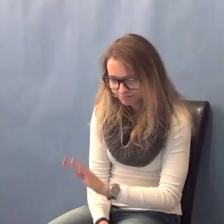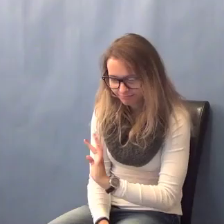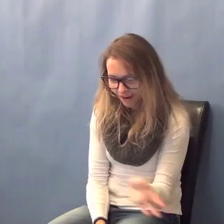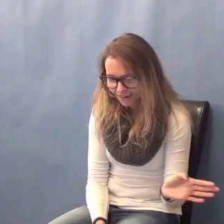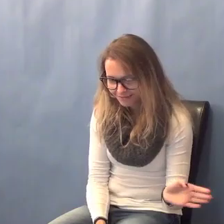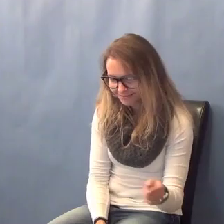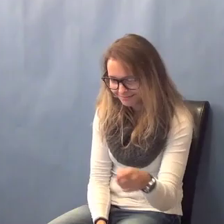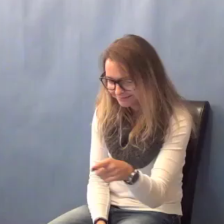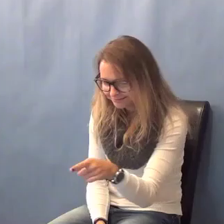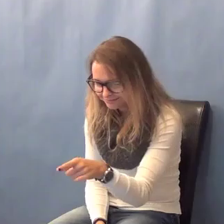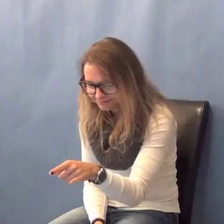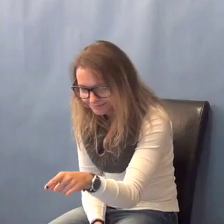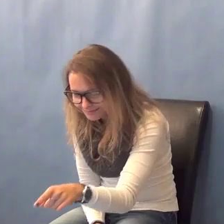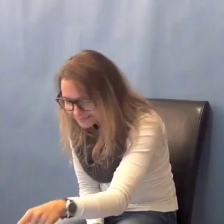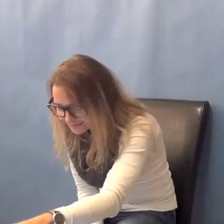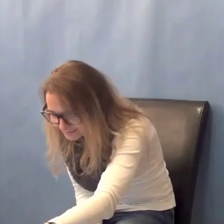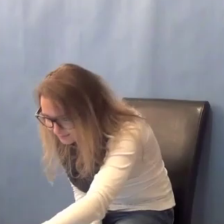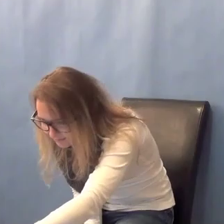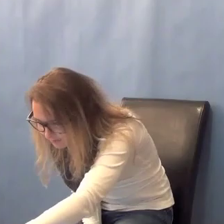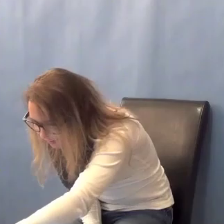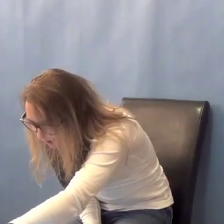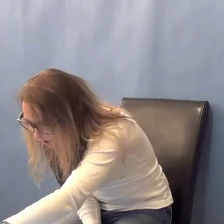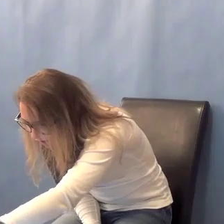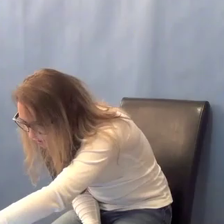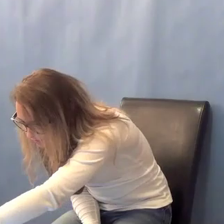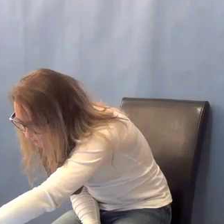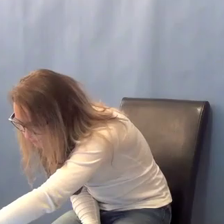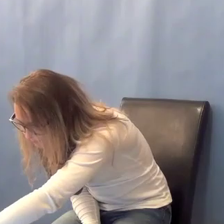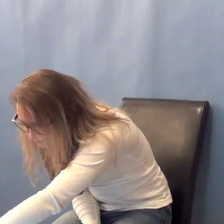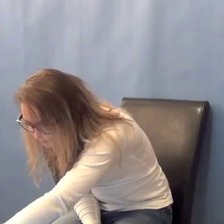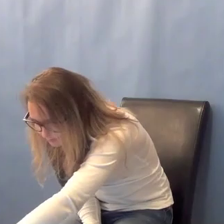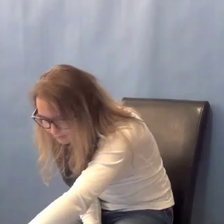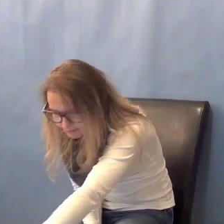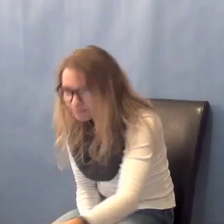Nie, sprawdzam.